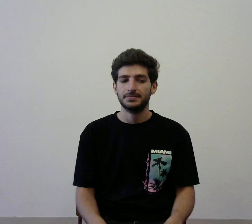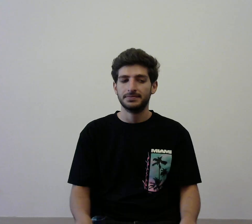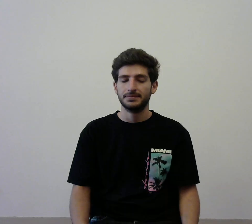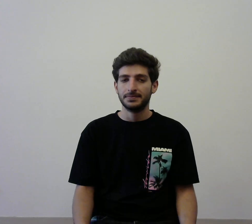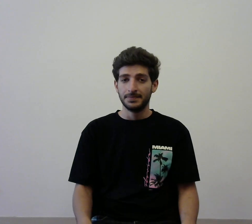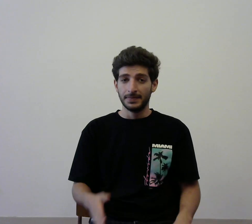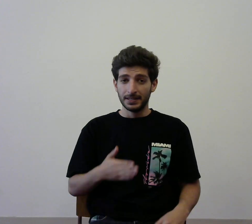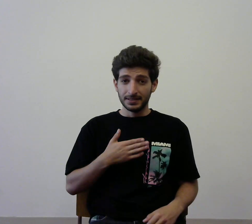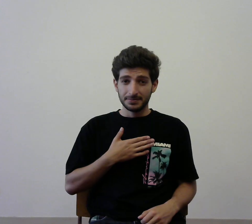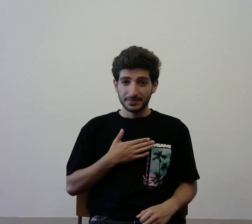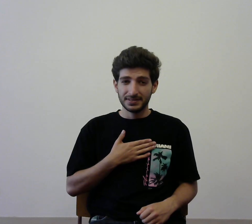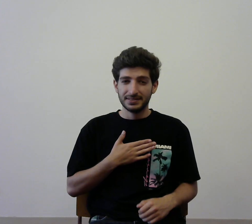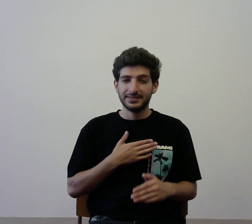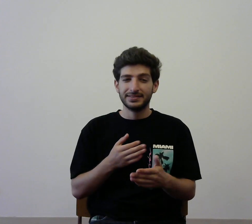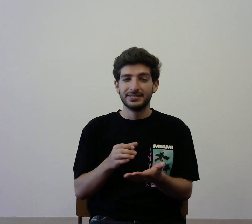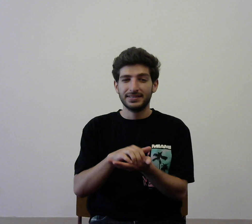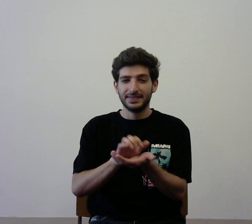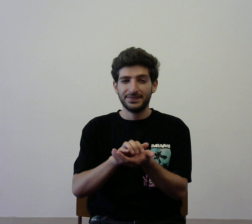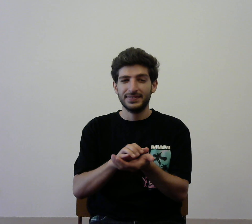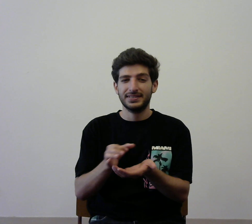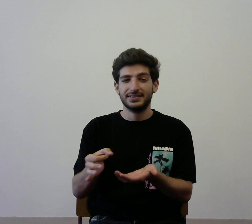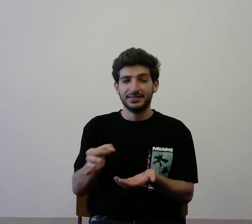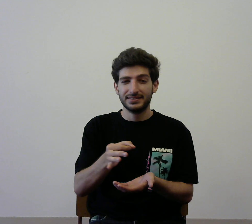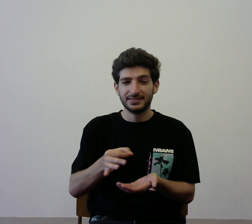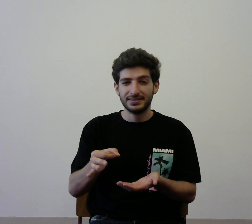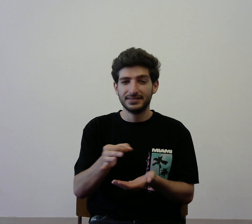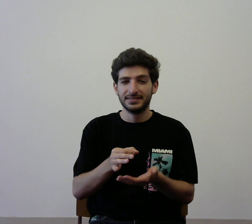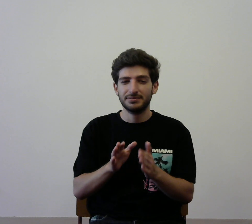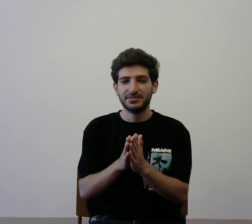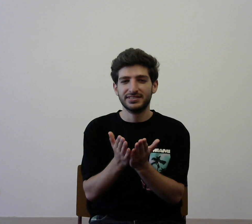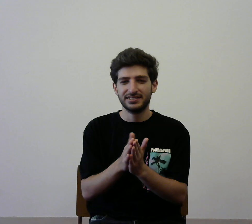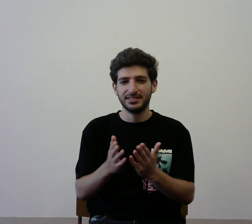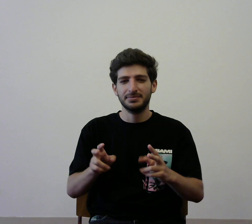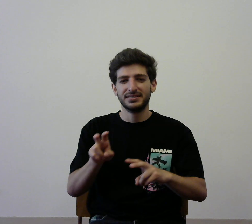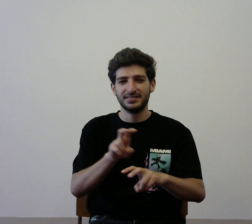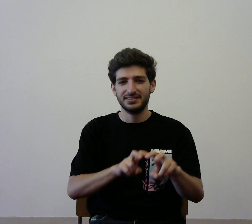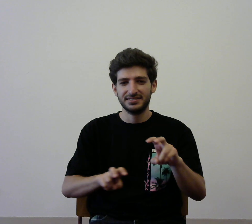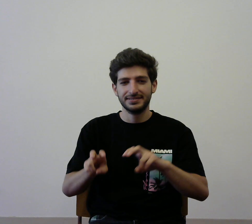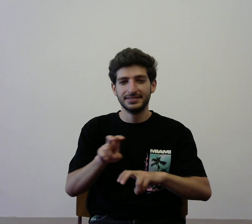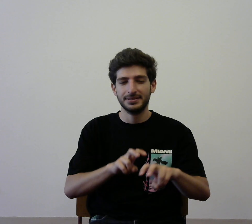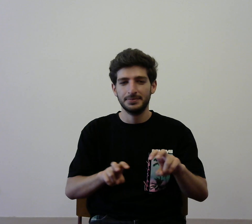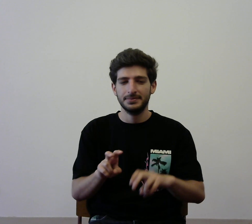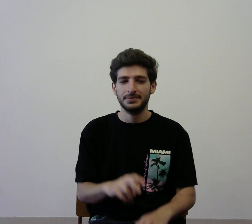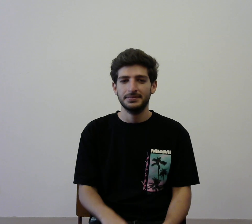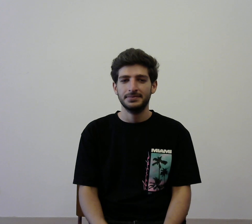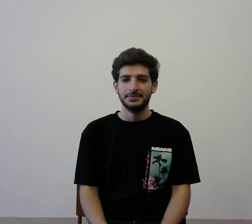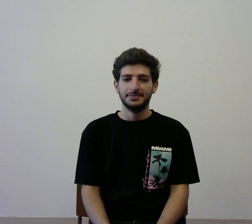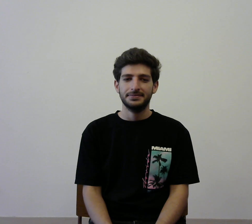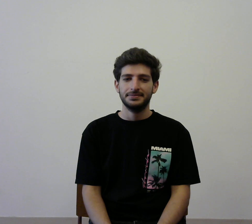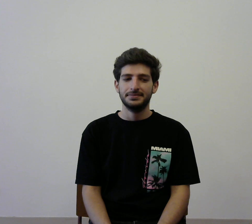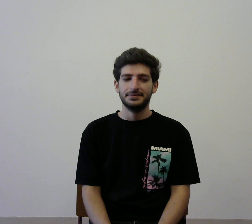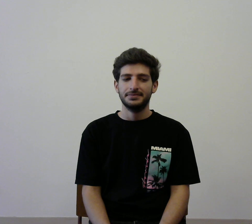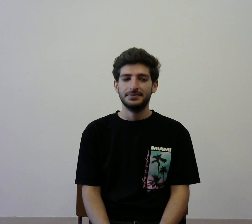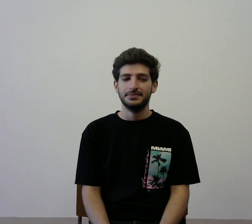Mən "Dəfinələr Adası" kitabını axtarıram